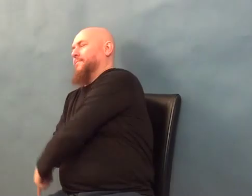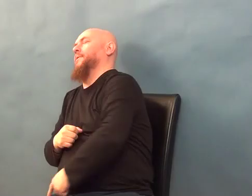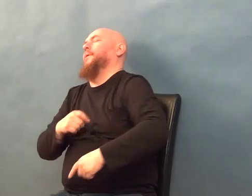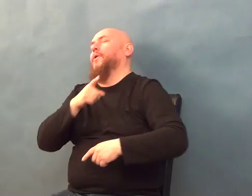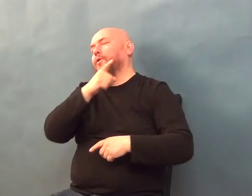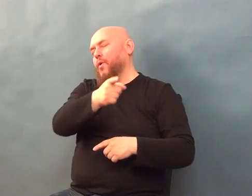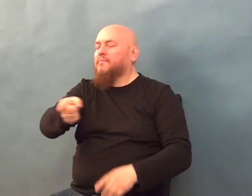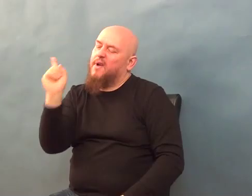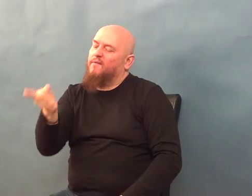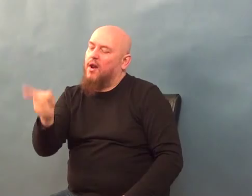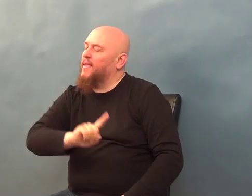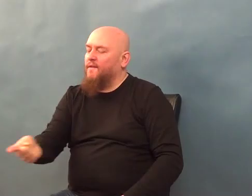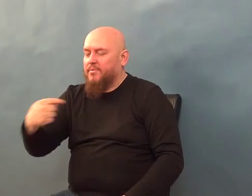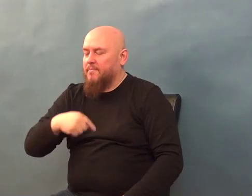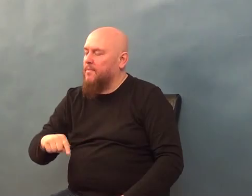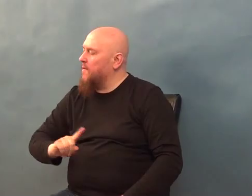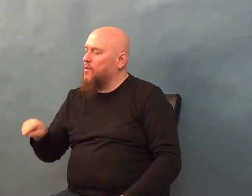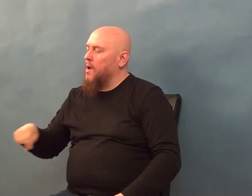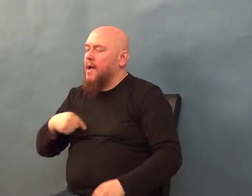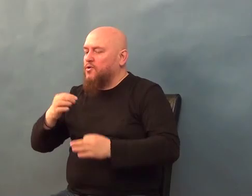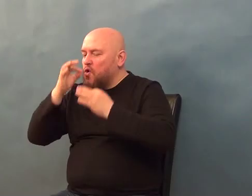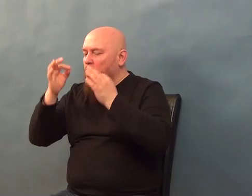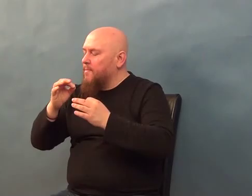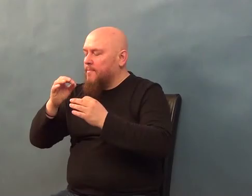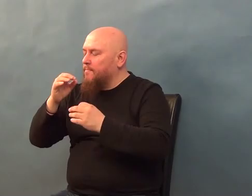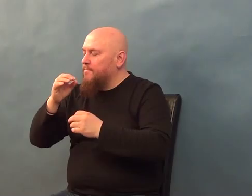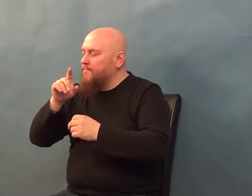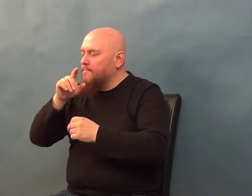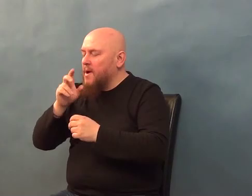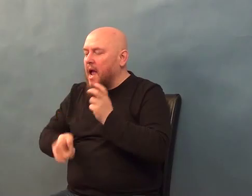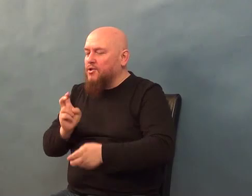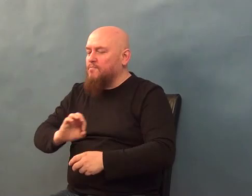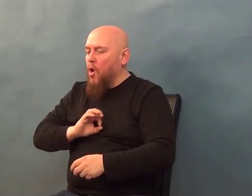Babcia grozi mu, mówi, że nie wolno mu przychodzić, bo kaczka jest jej.